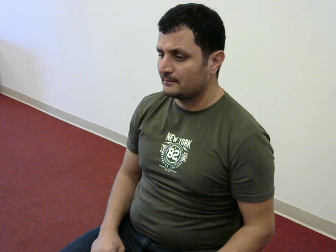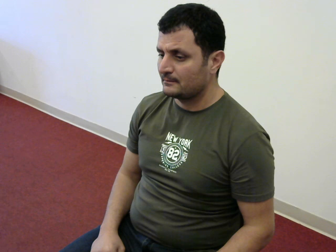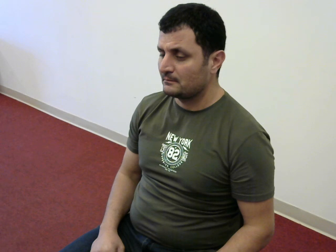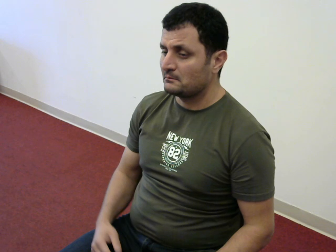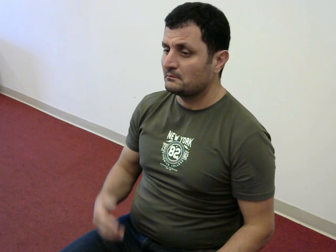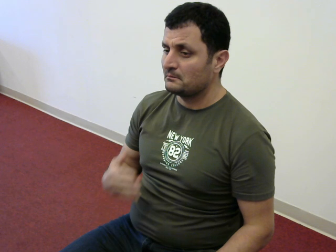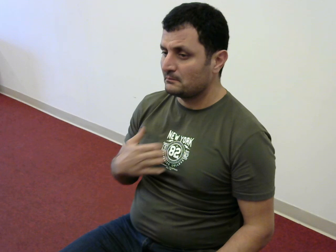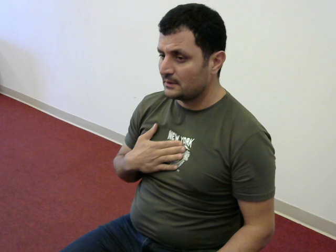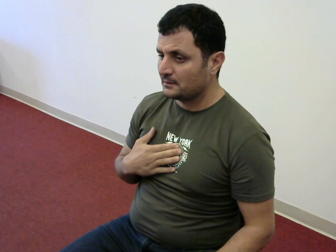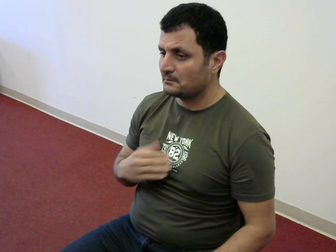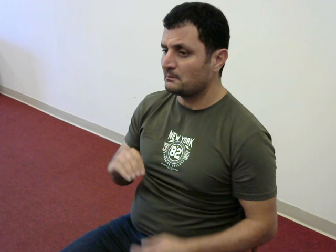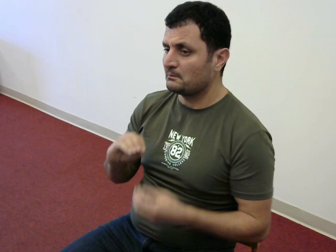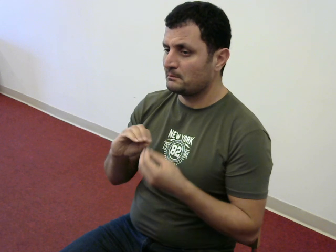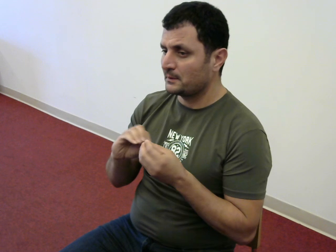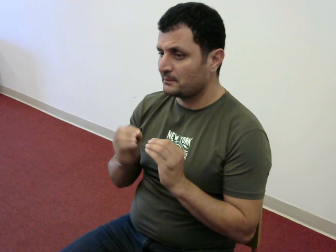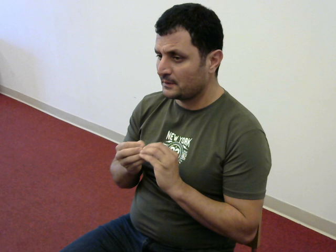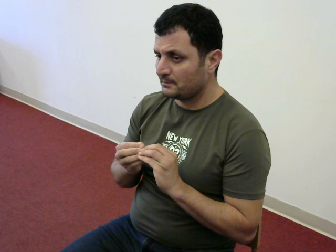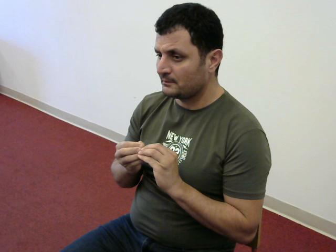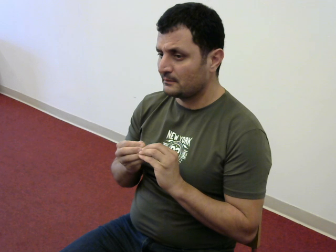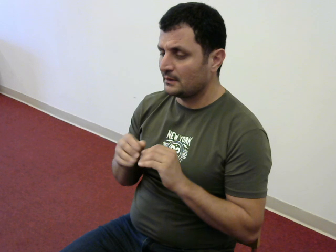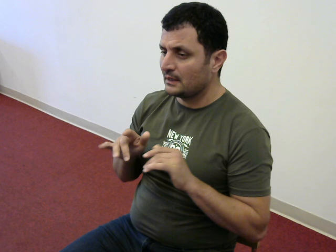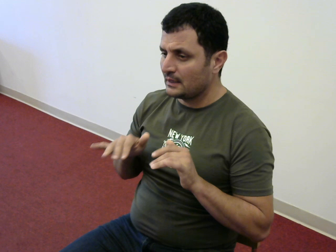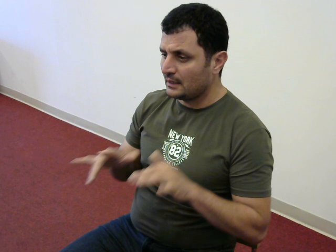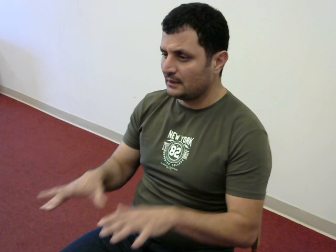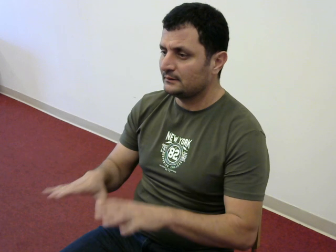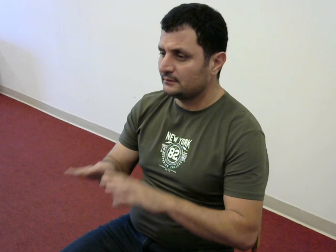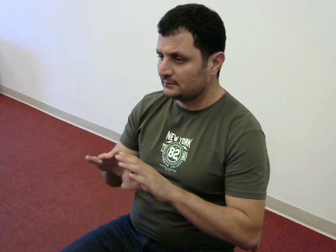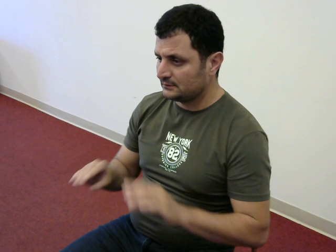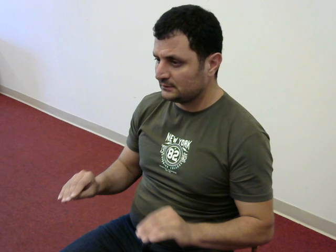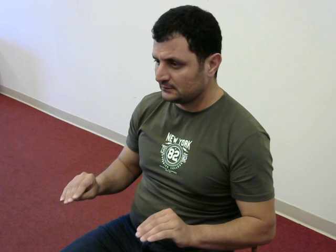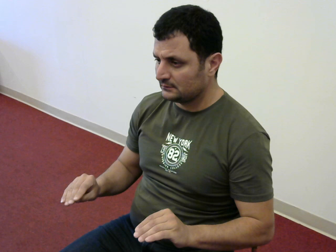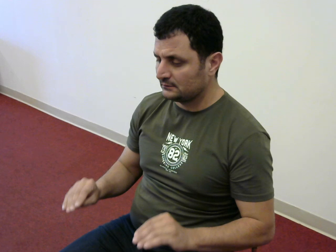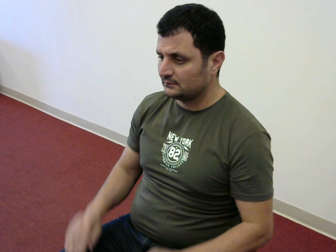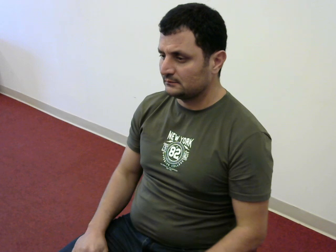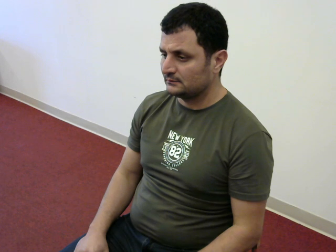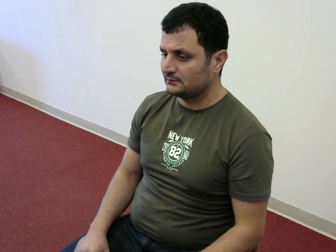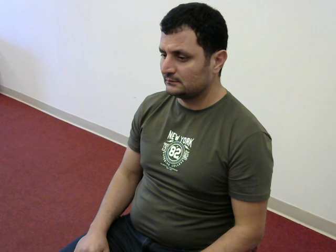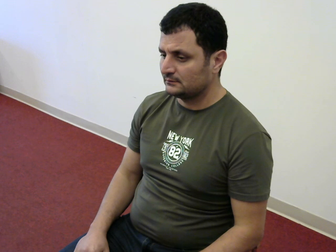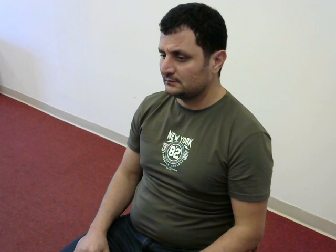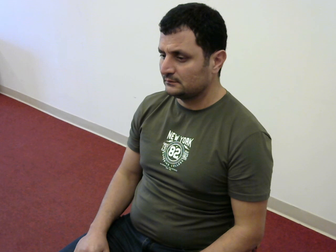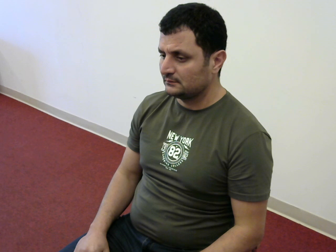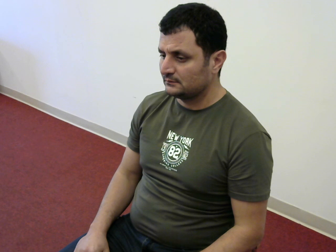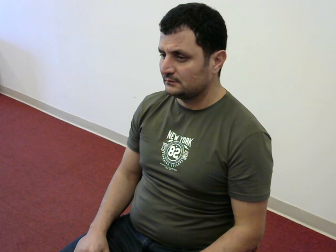Mənim problemim həll olundu